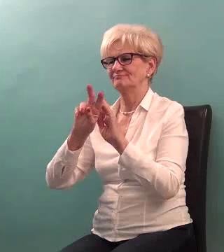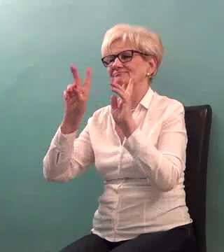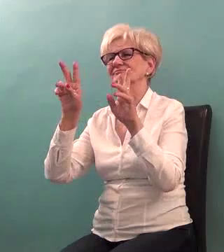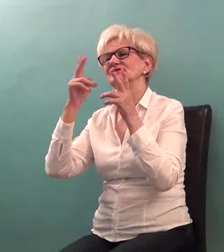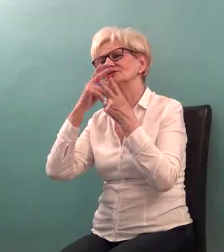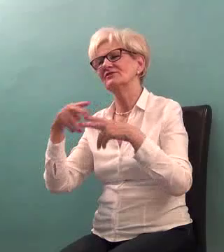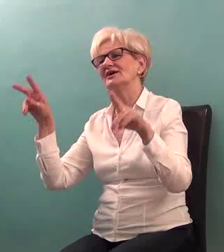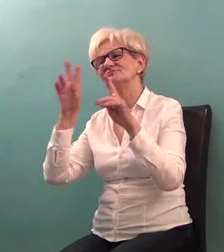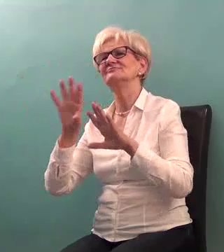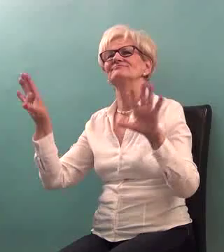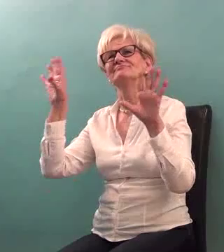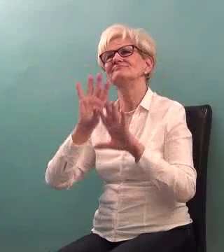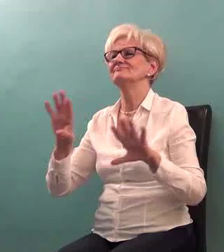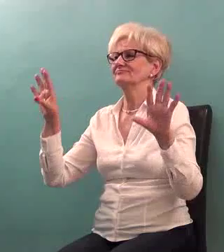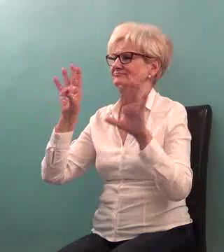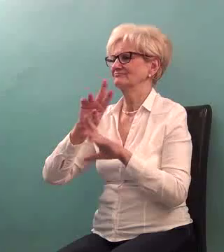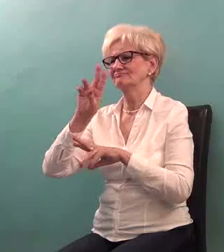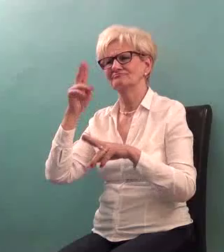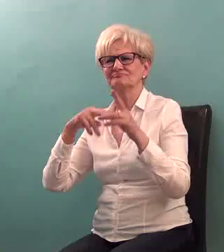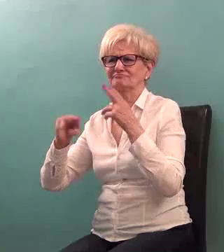Zwiedzają, oglądają...